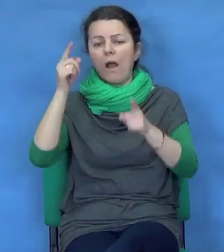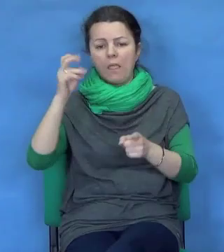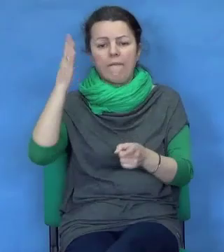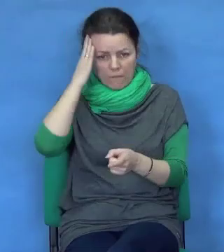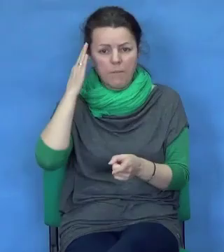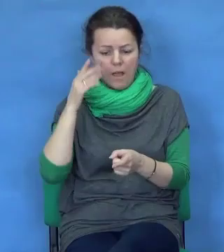To znam.